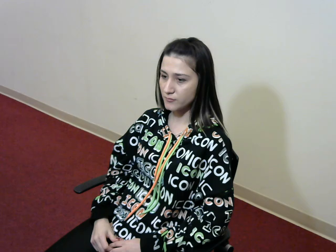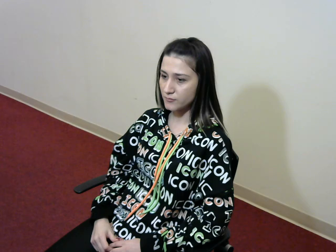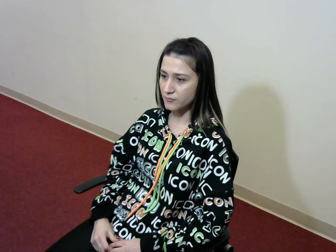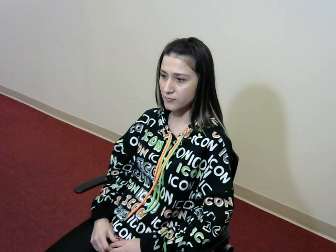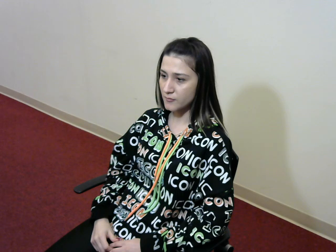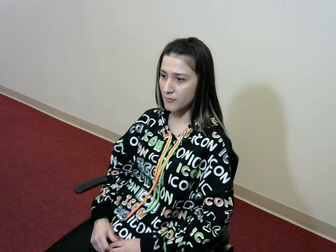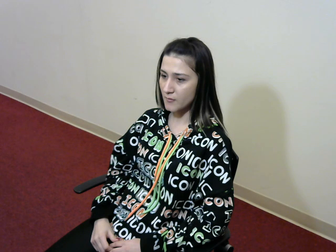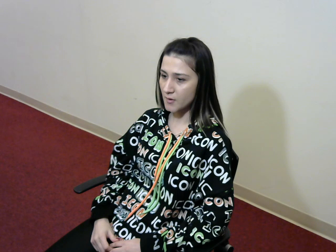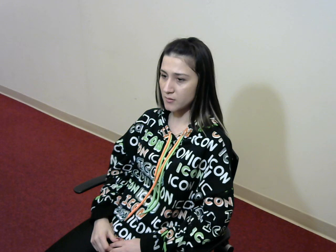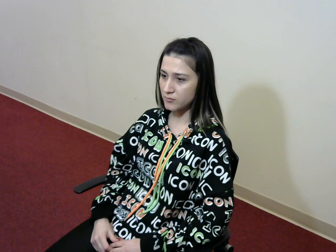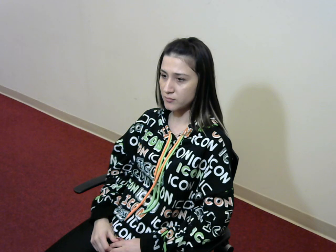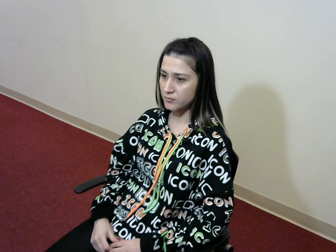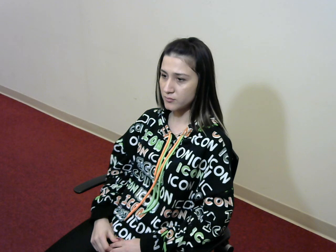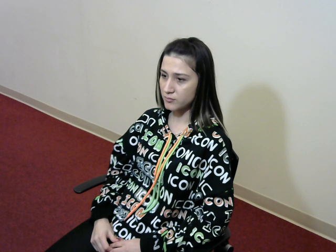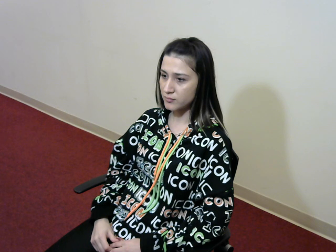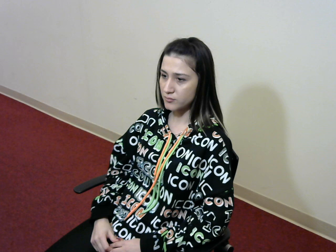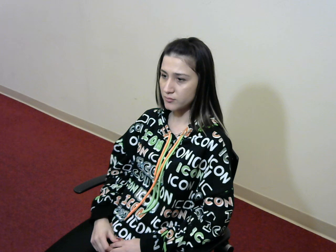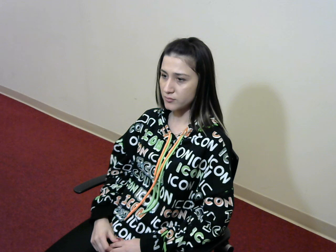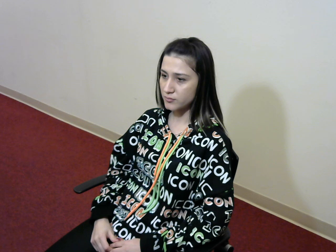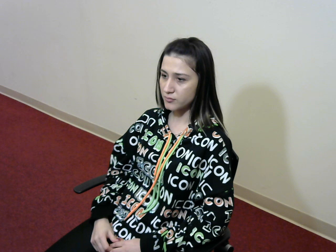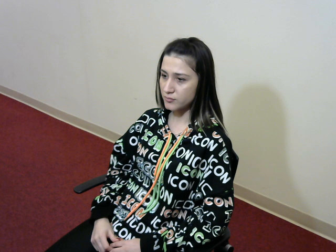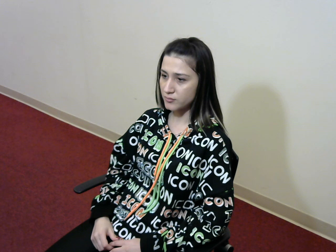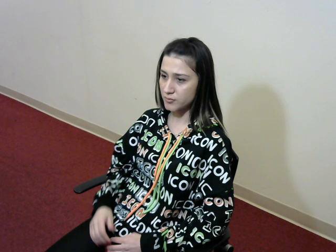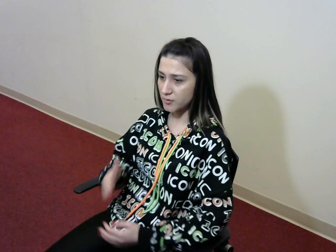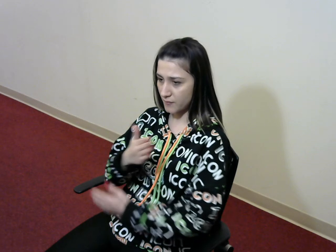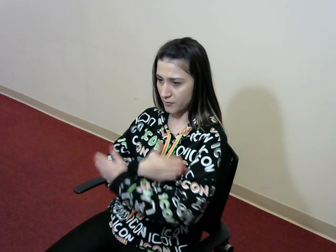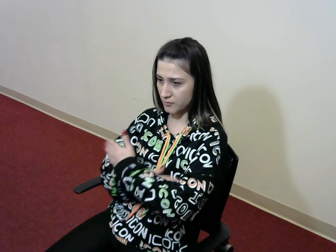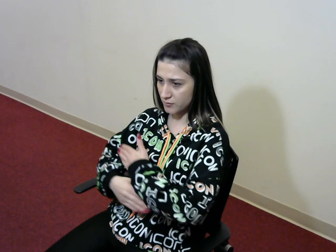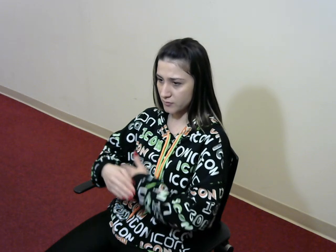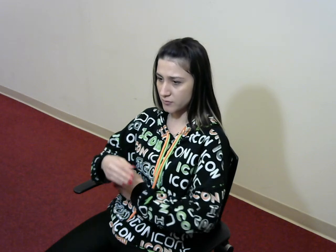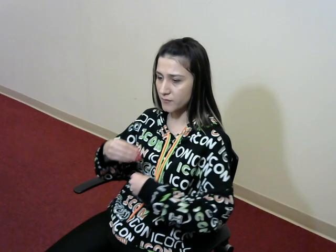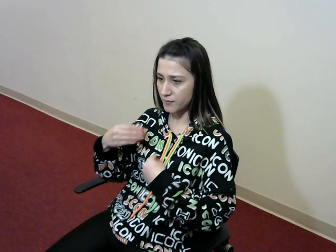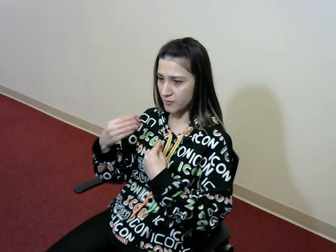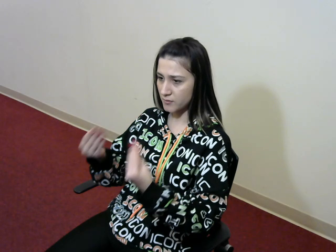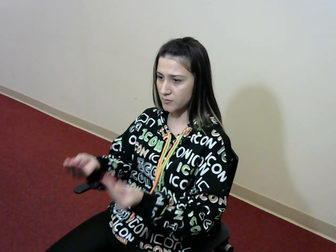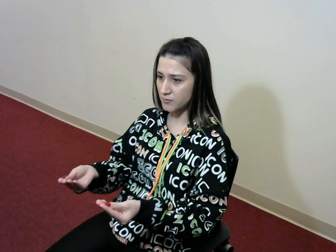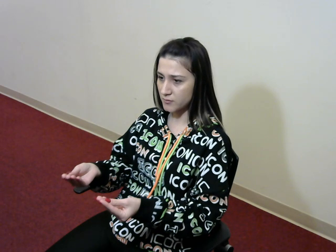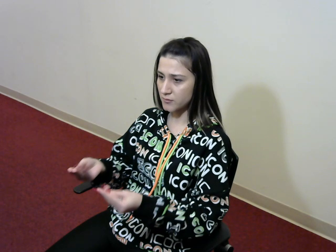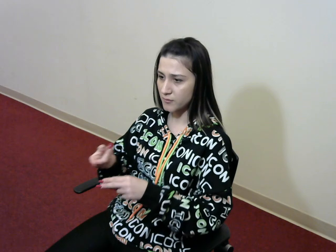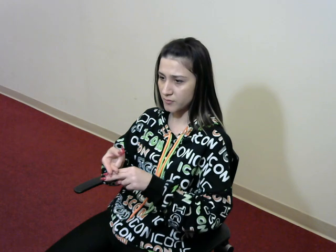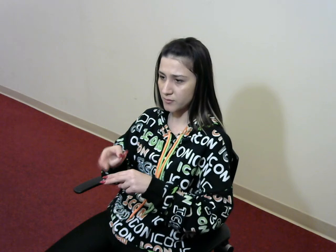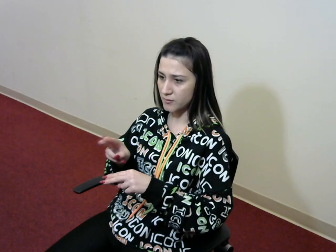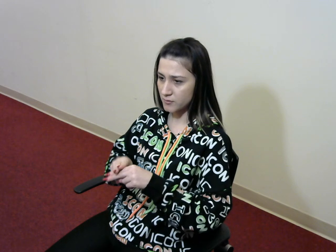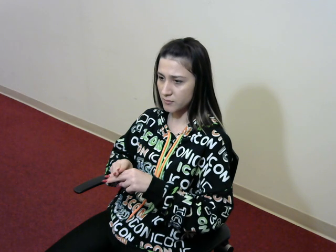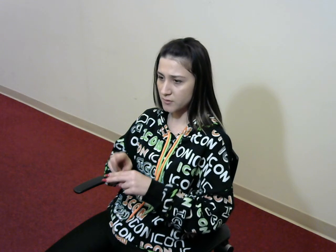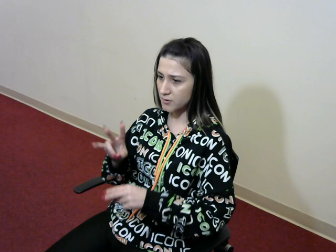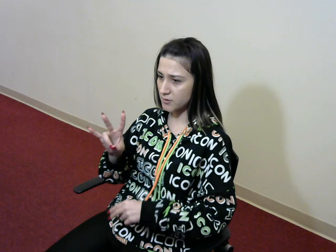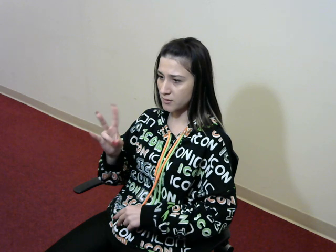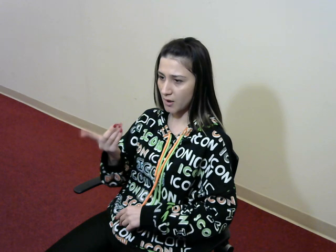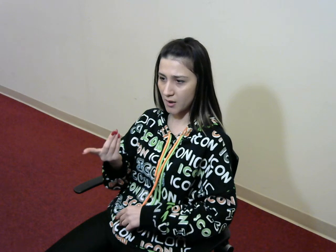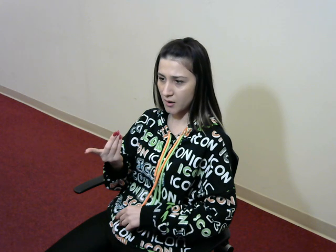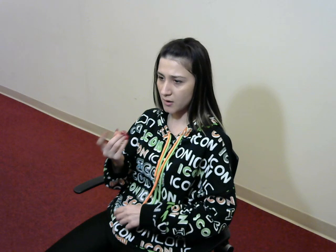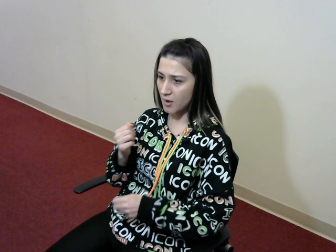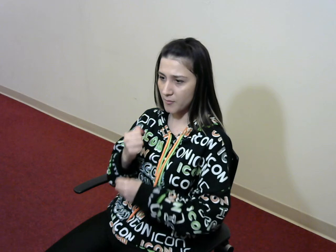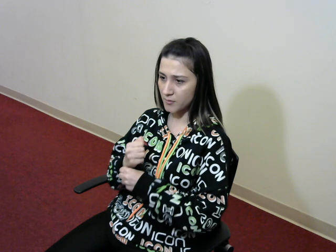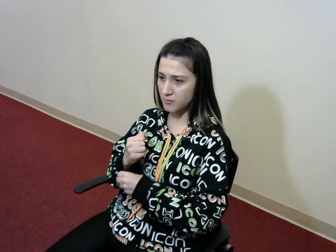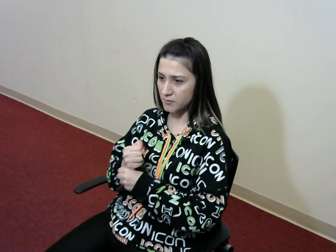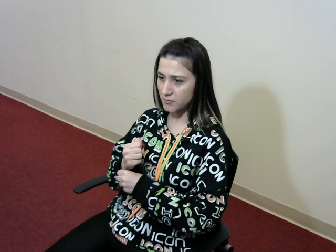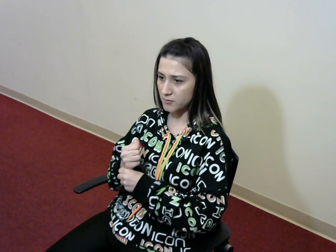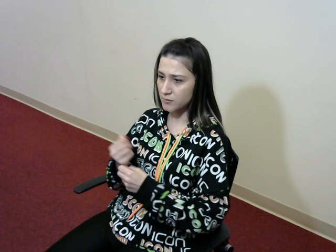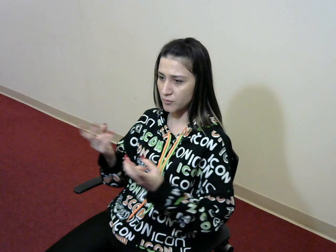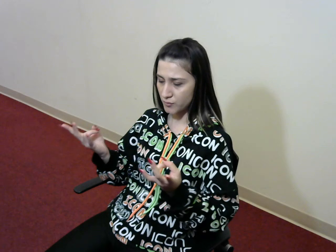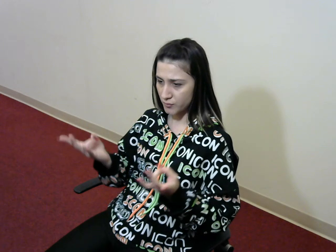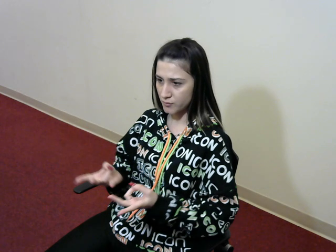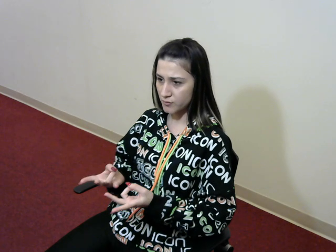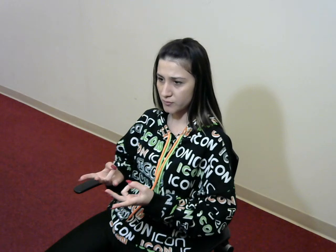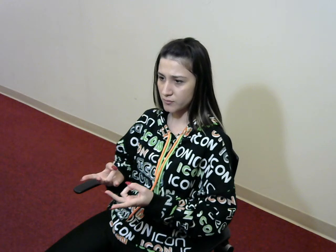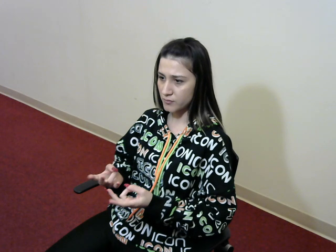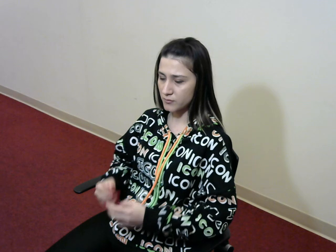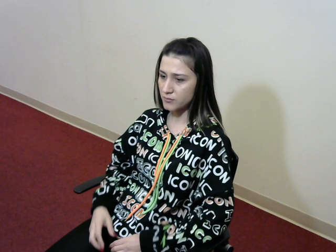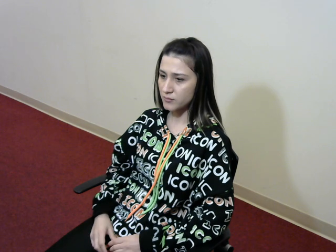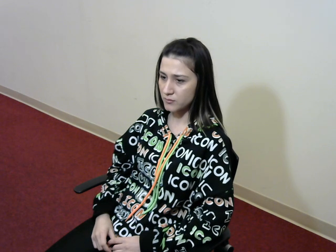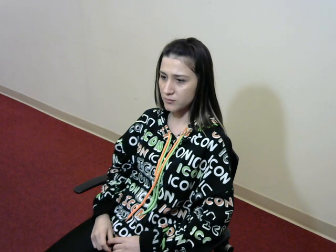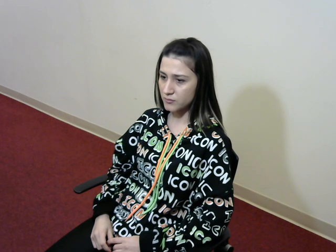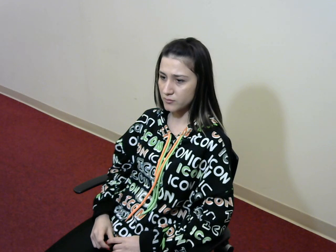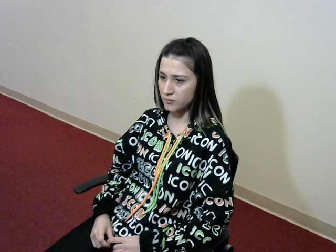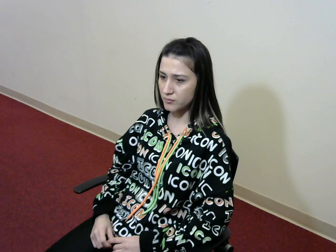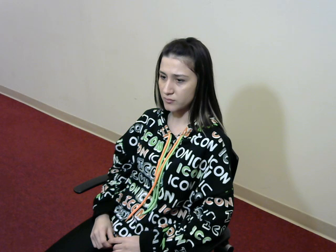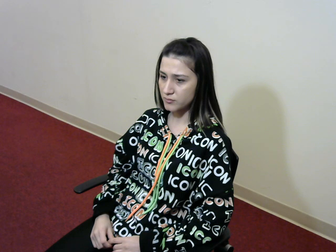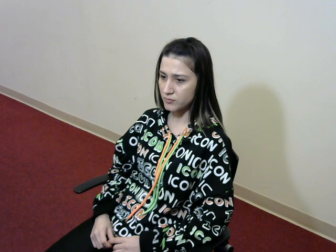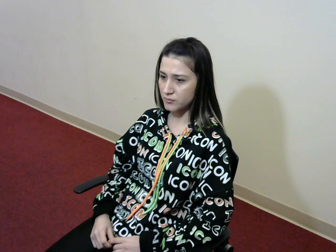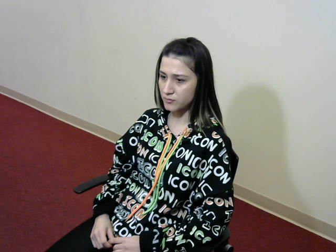Əlilliyin təyin olunması üçün nə etmək lazımdır?